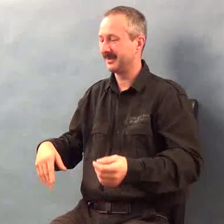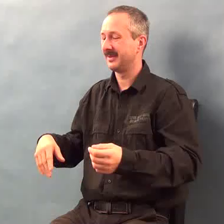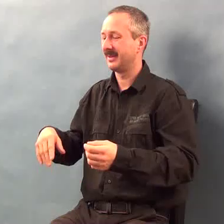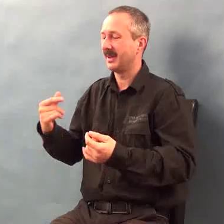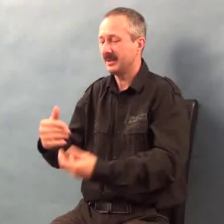Chłopiec przytulił psa i powiedział, nie wolno.